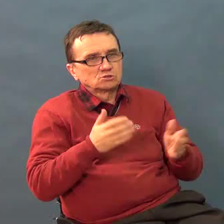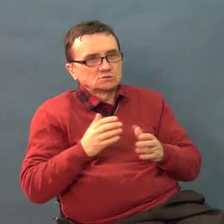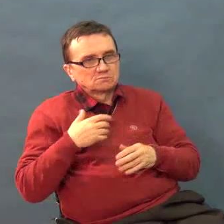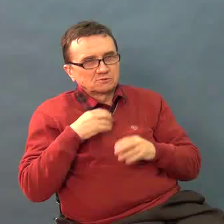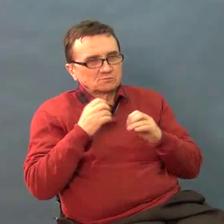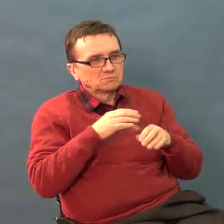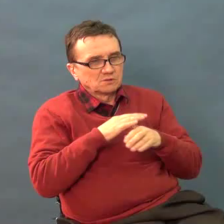Są już pełne.